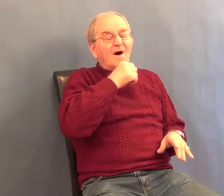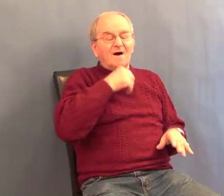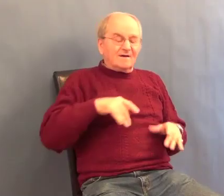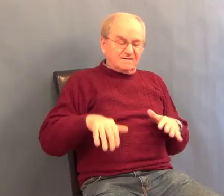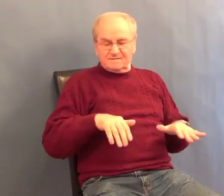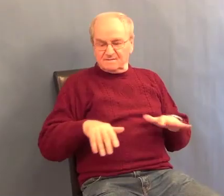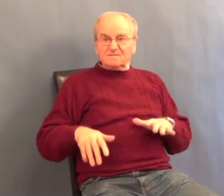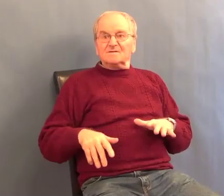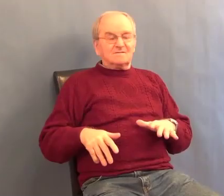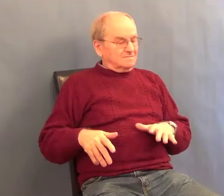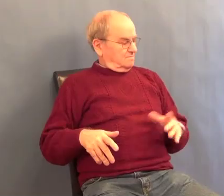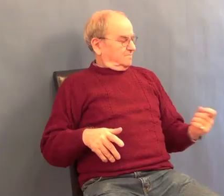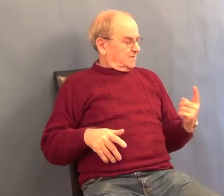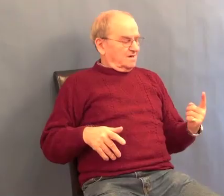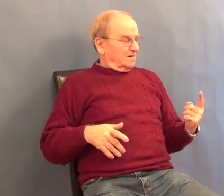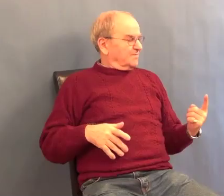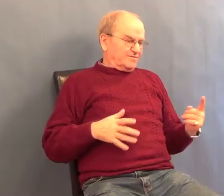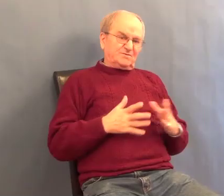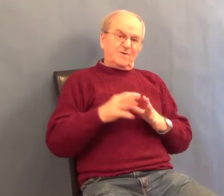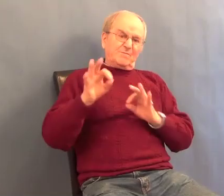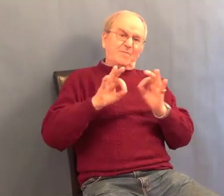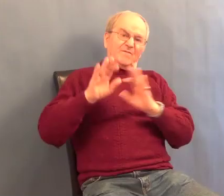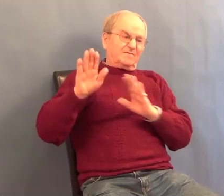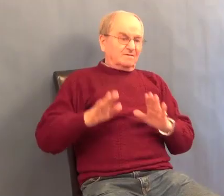On szedł i pojawia się babcia, która poprosiła go o dokonanie naprawy.